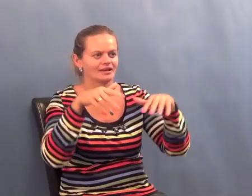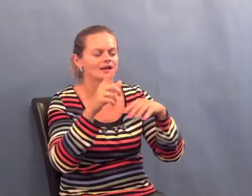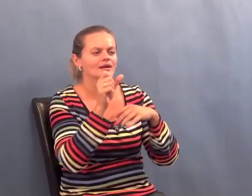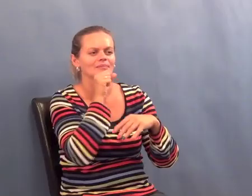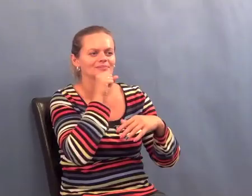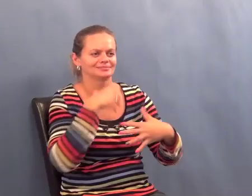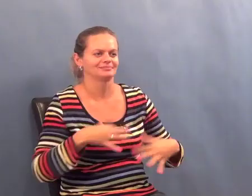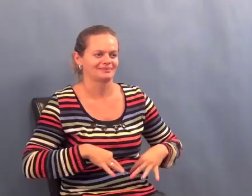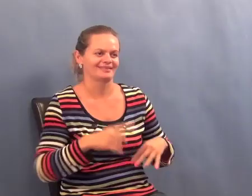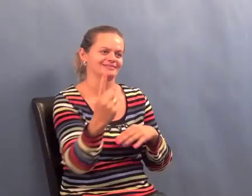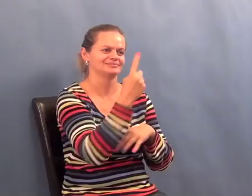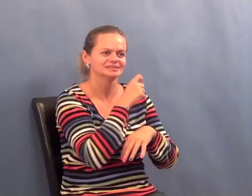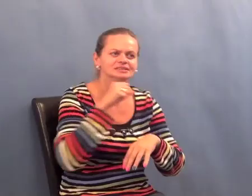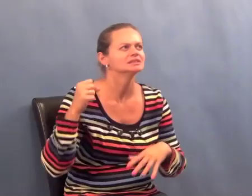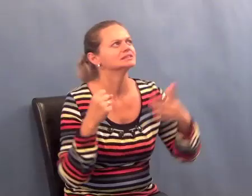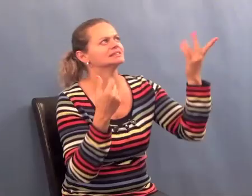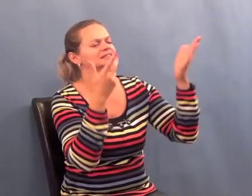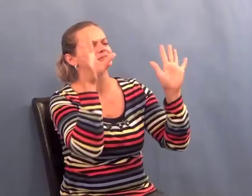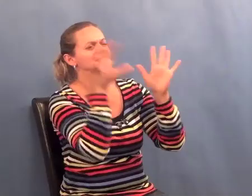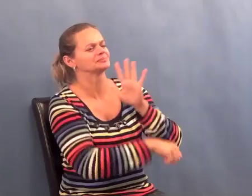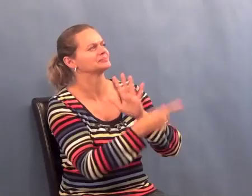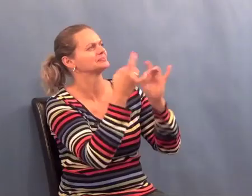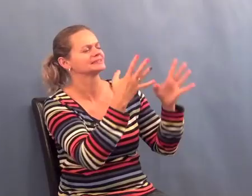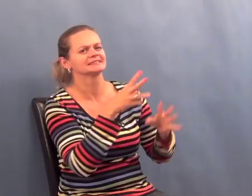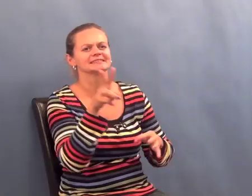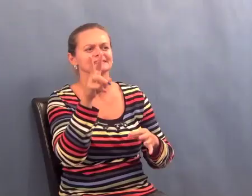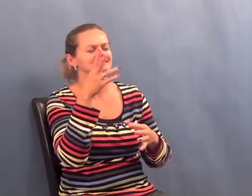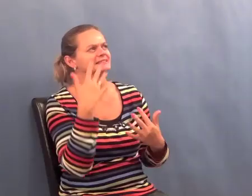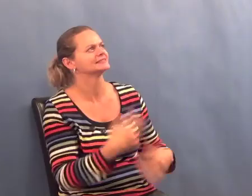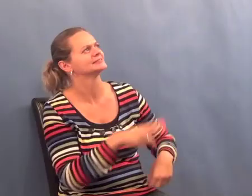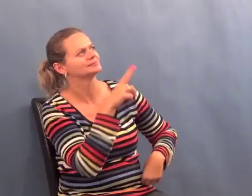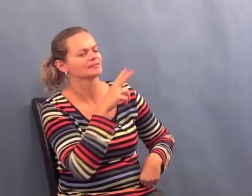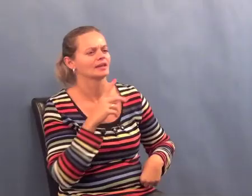Gruba babcia, wychodzi, widzi rozbite okno.